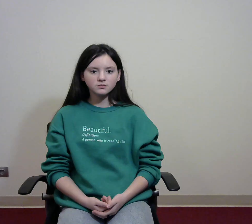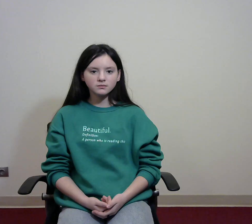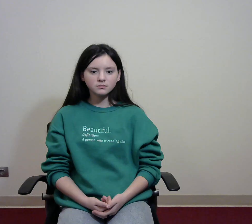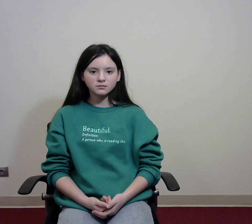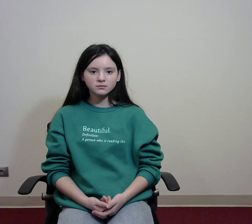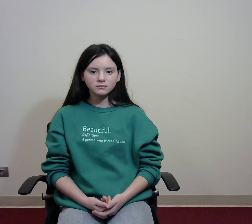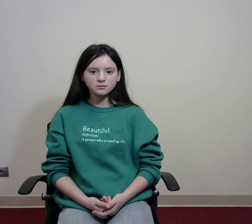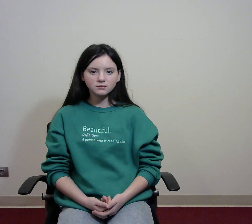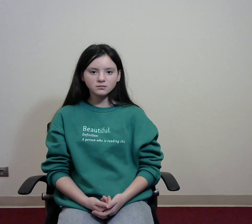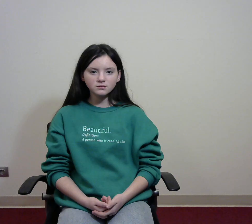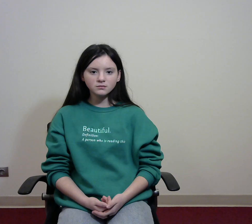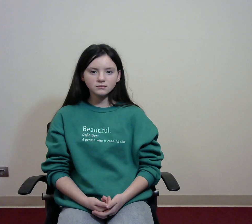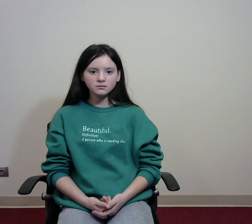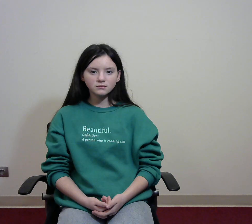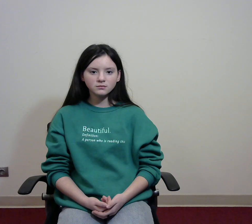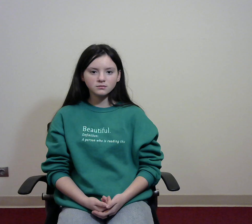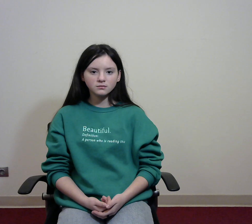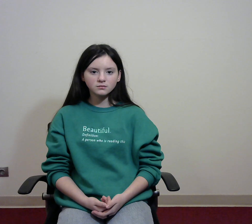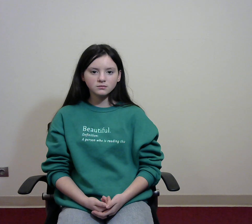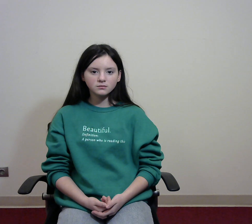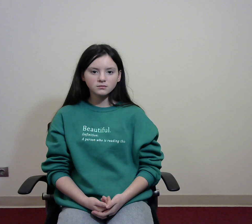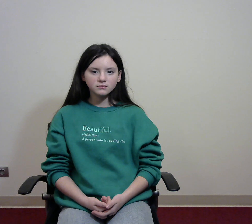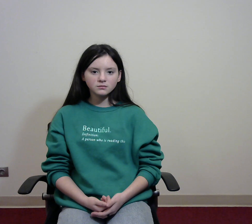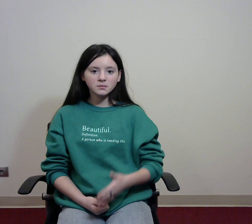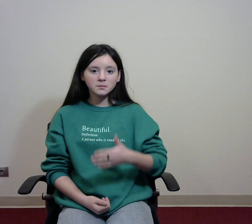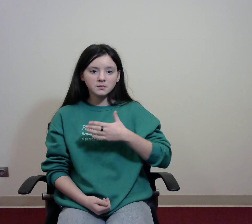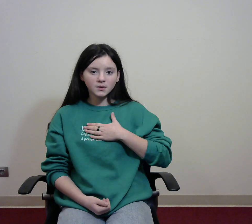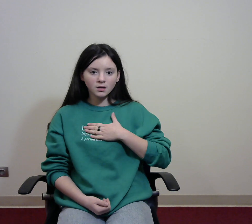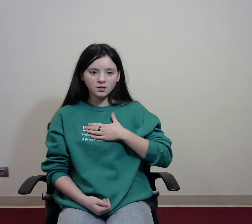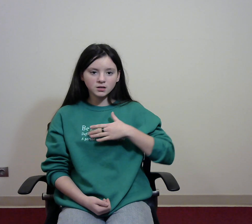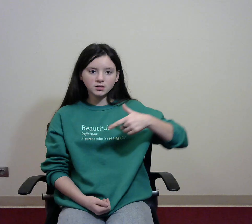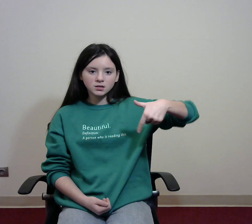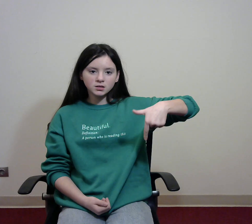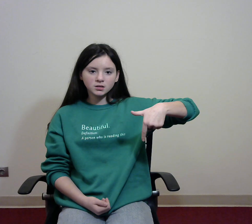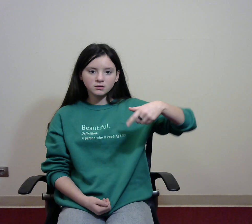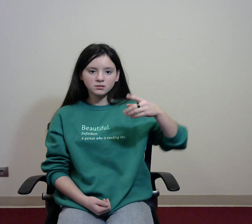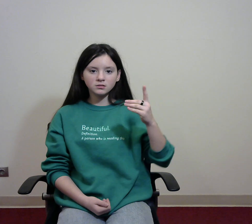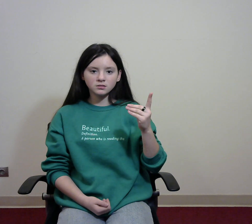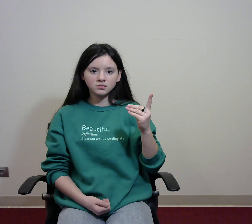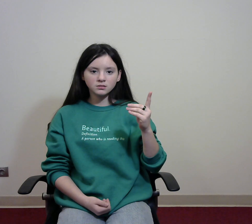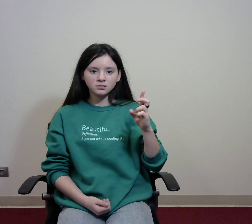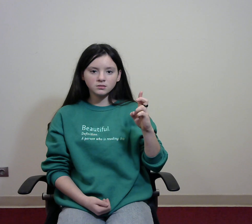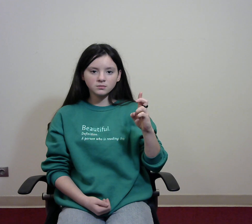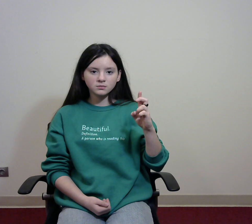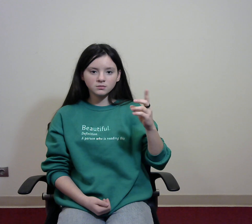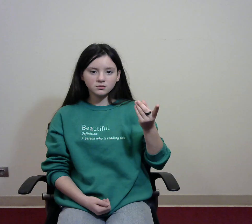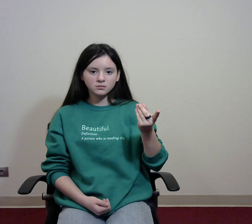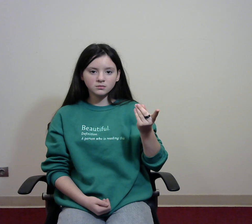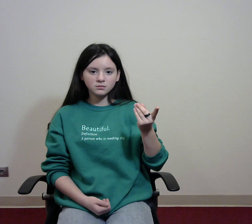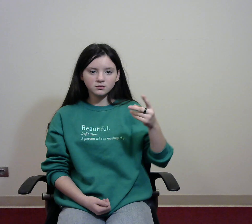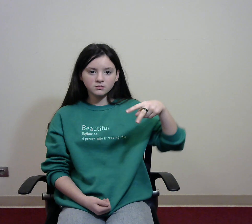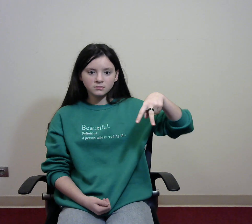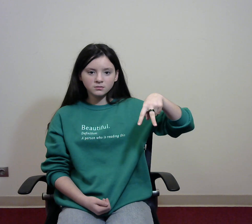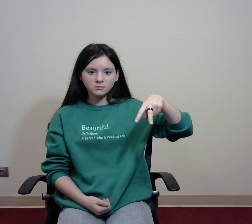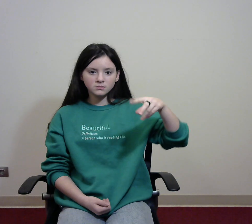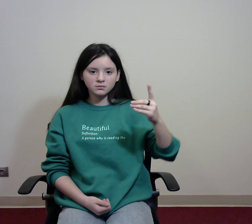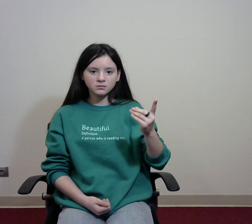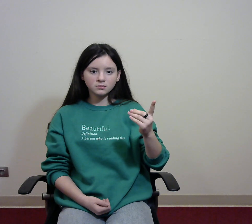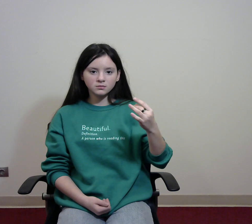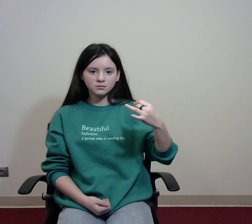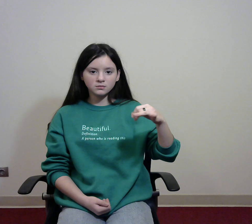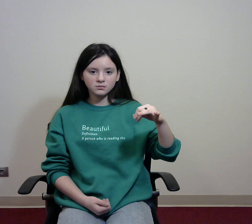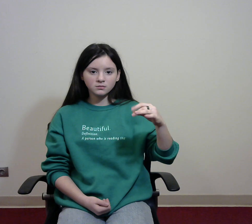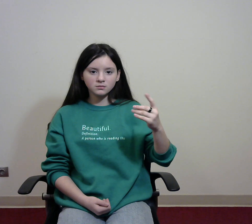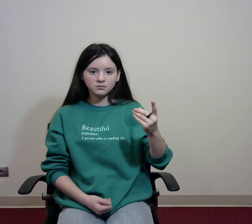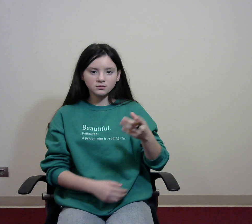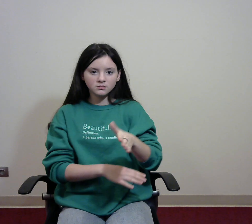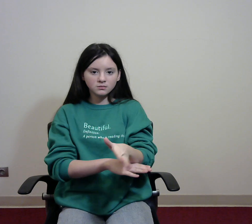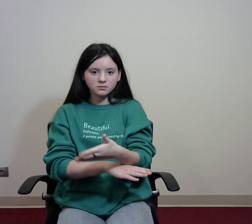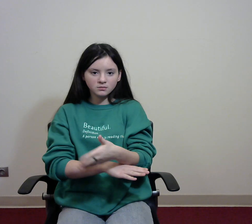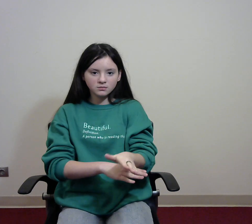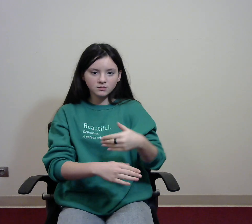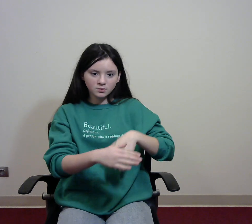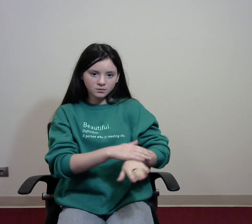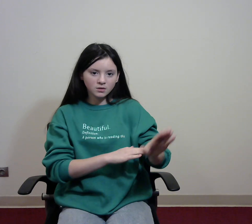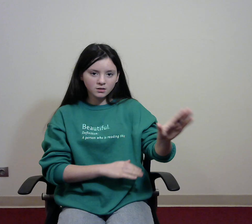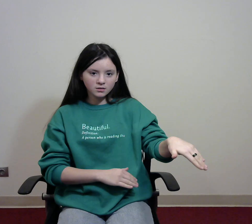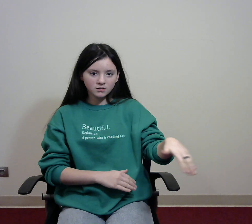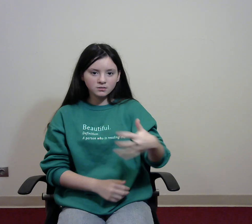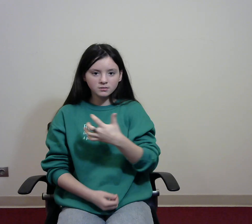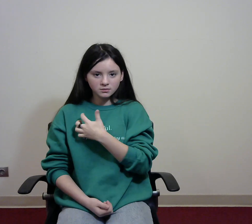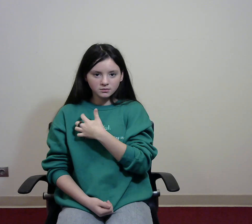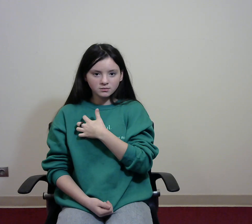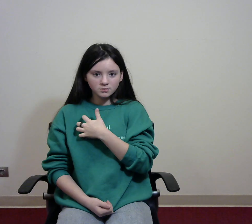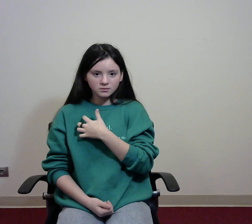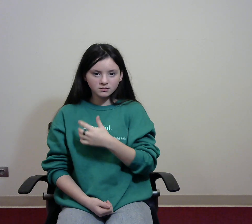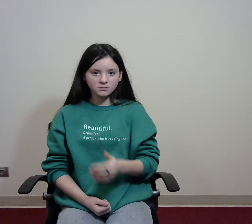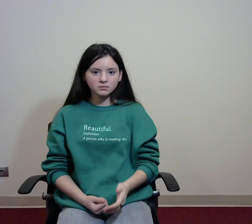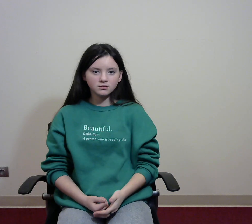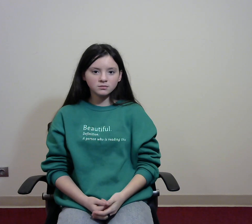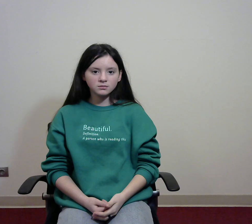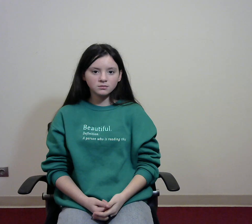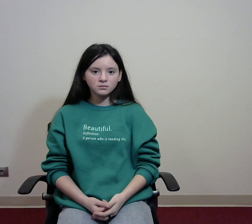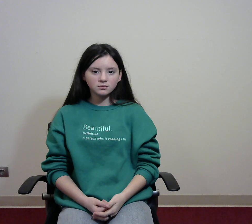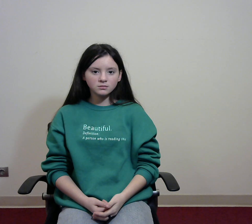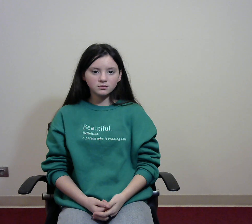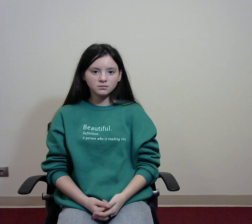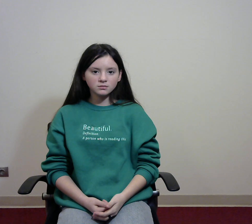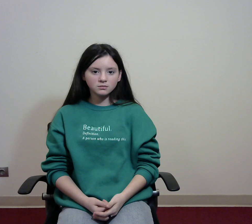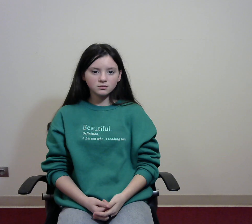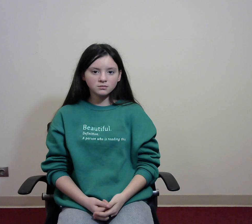Mən Qəbələyə gəzməyə getmək istəyirəm